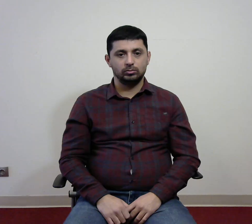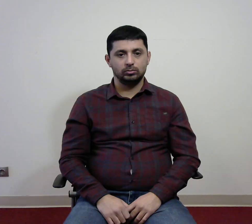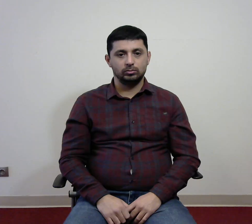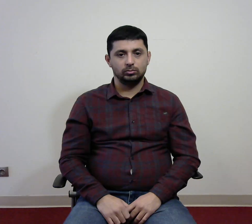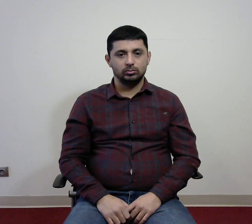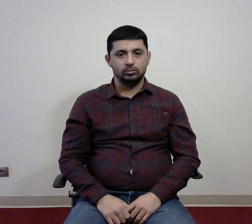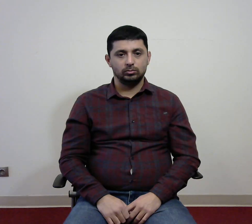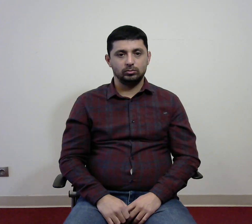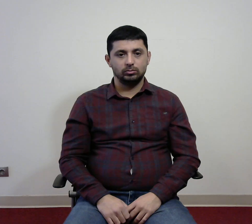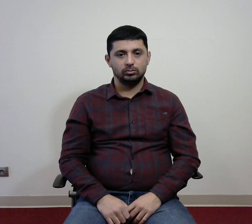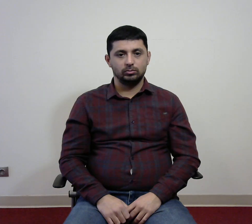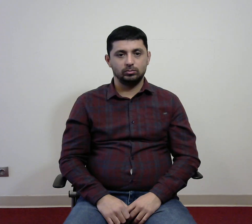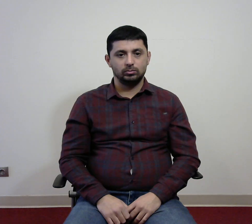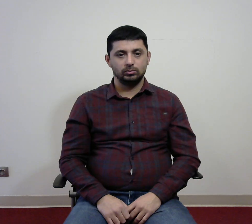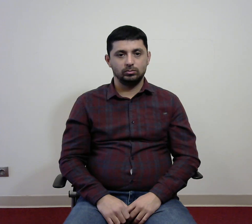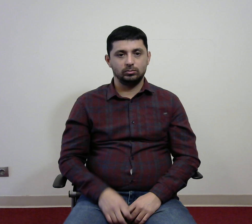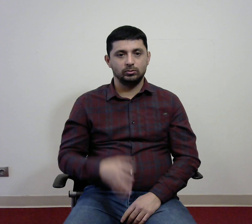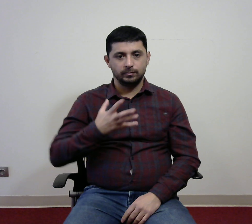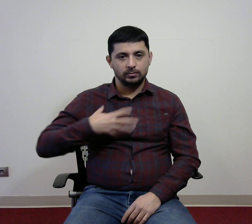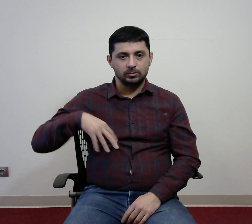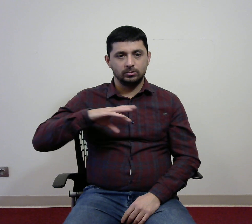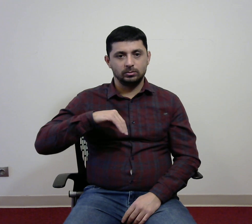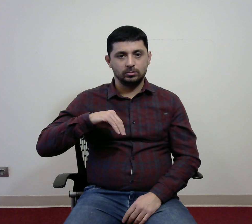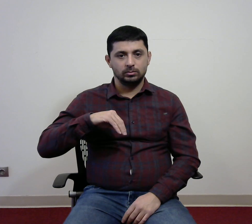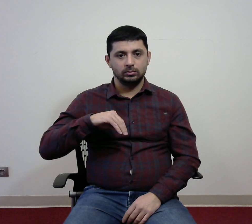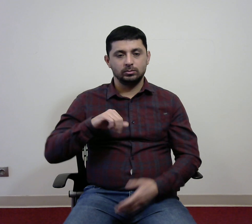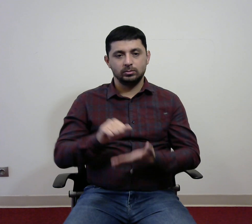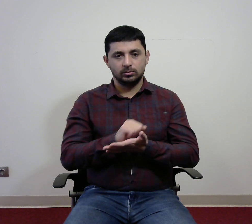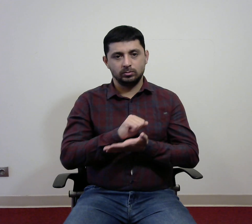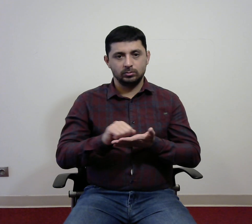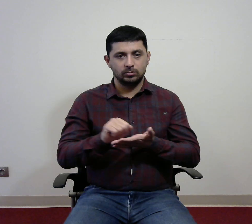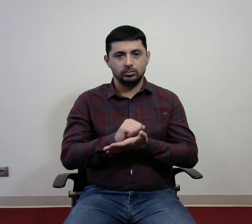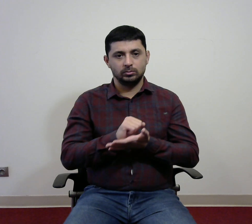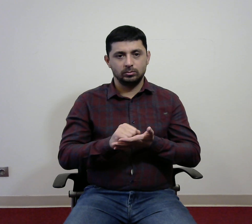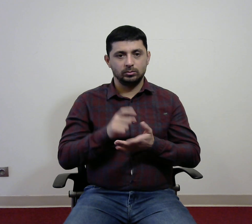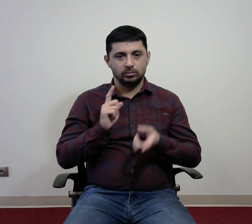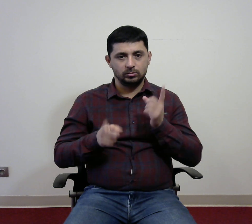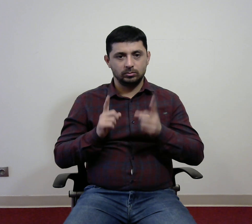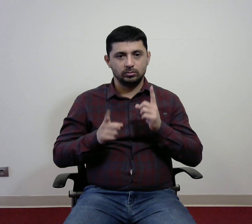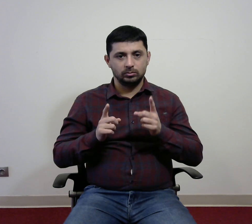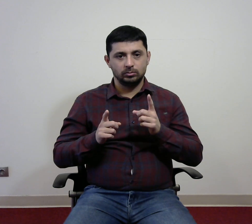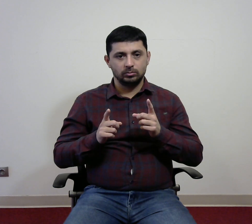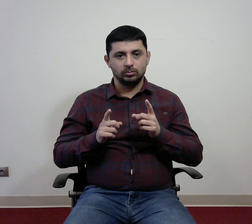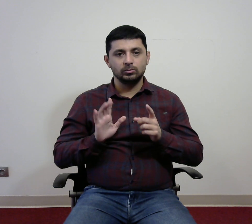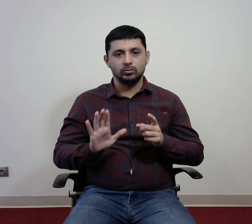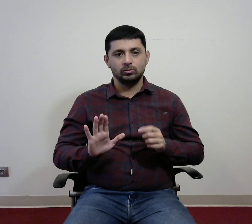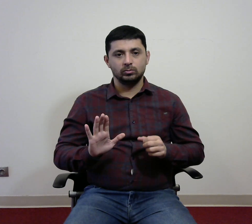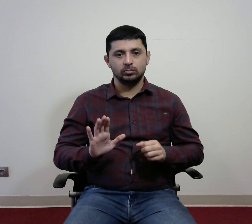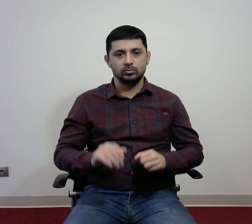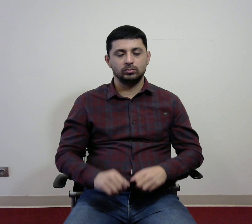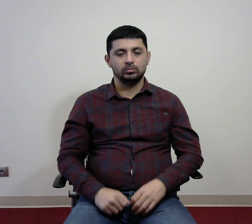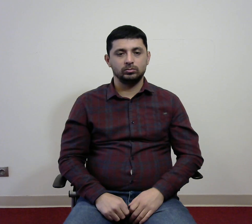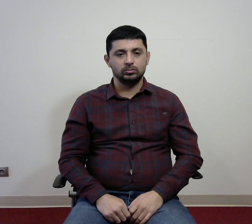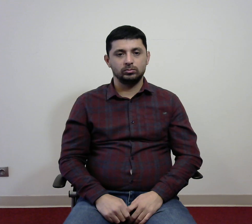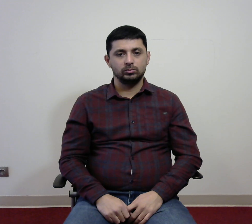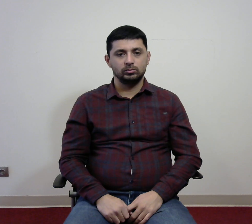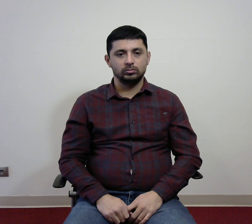Bütün sənədlərin əsli olmalıdır